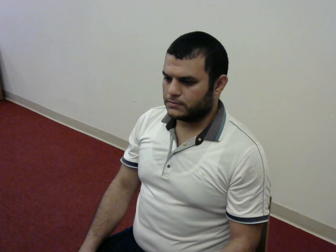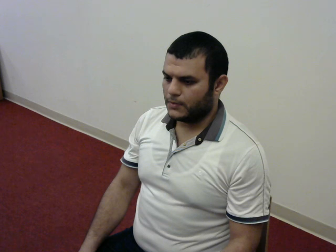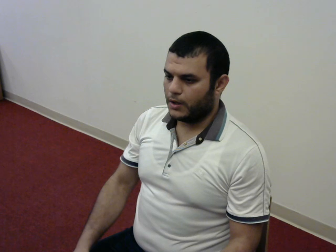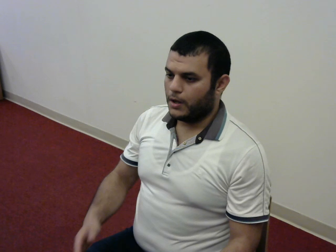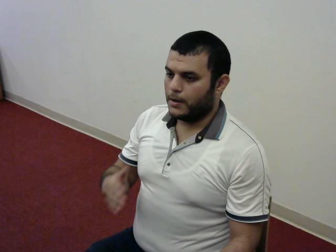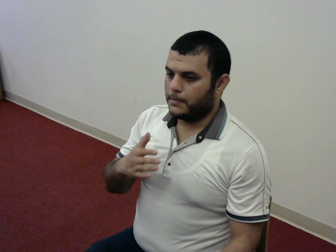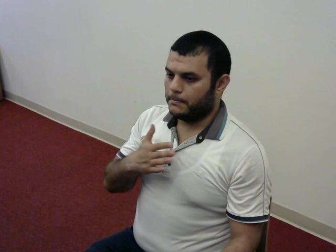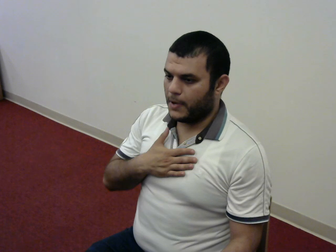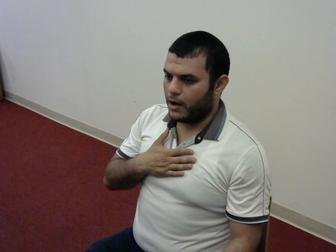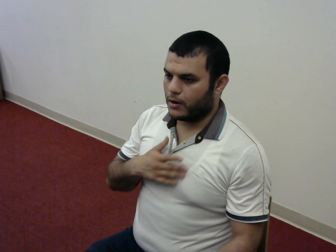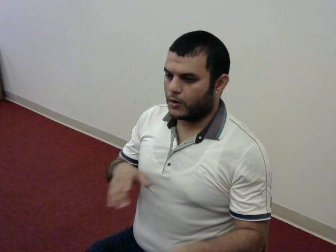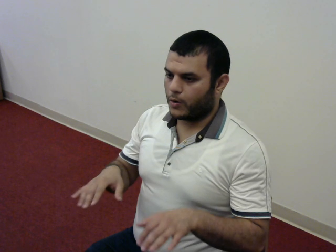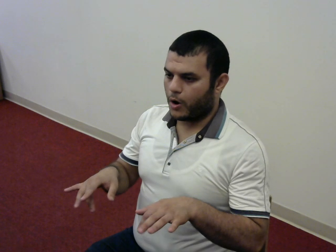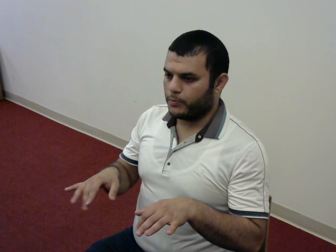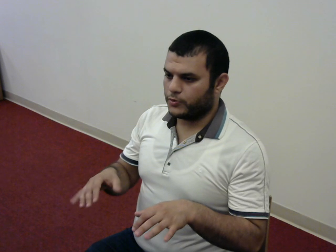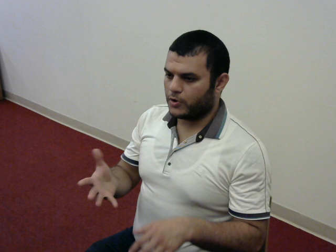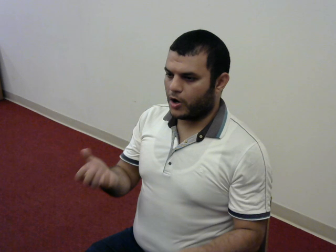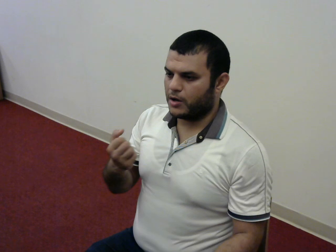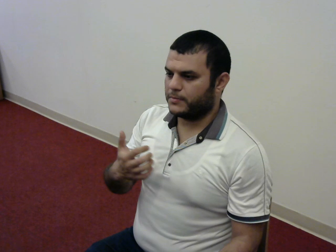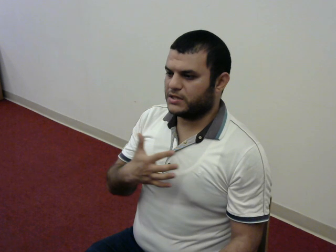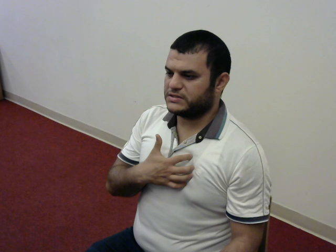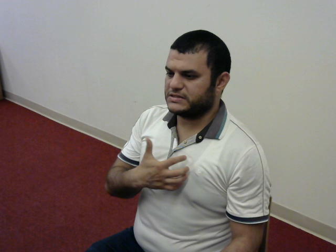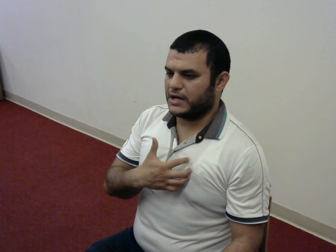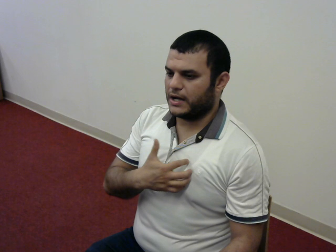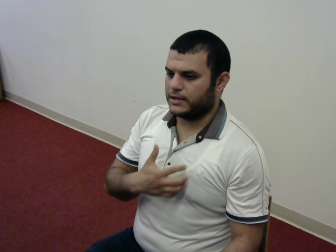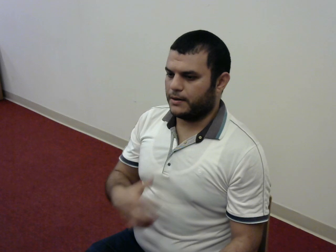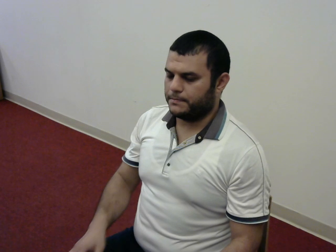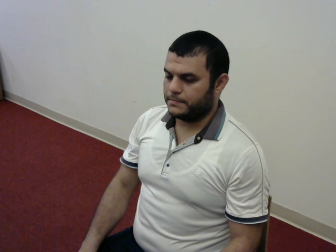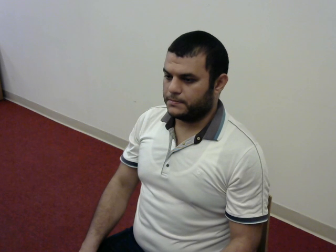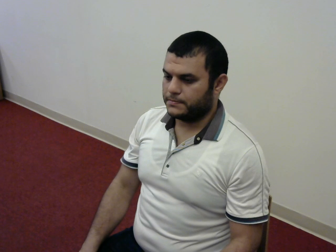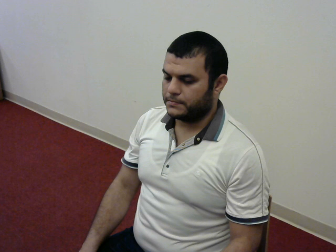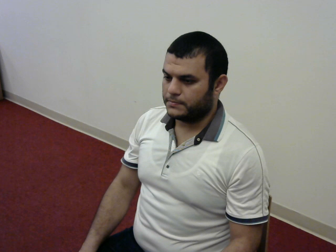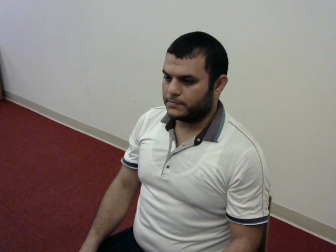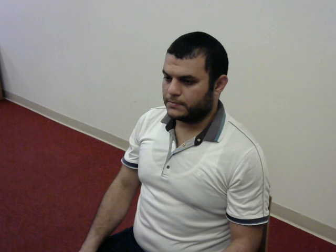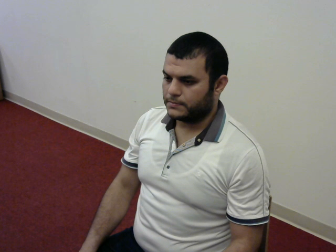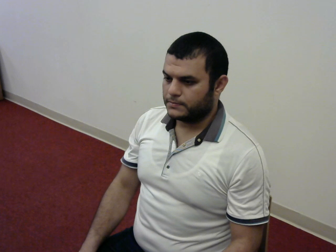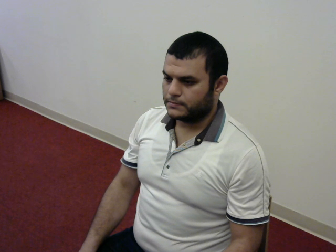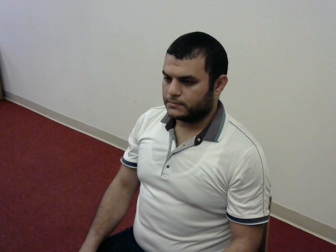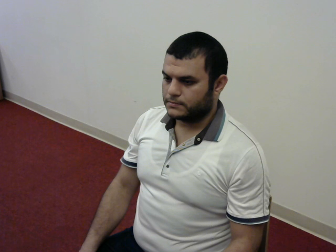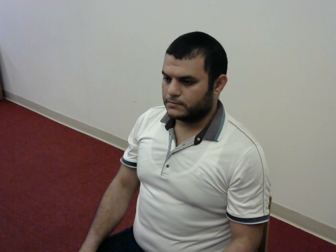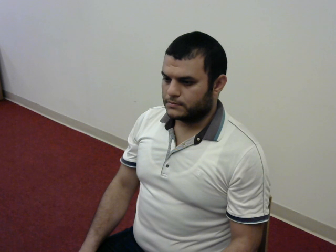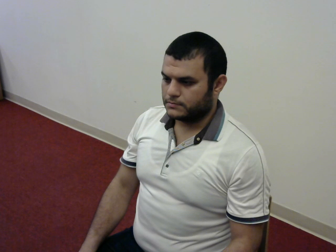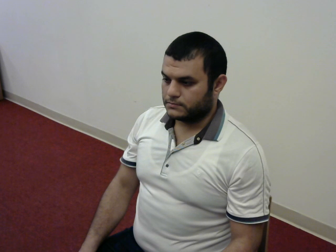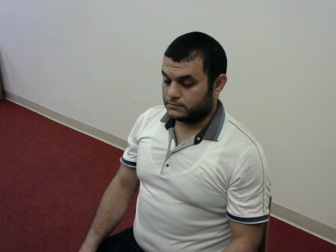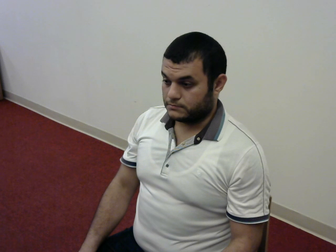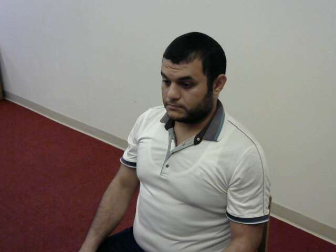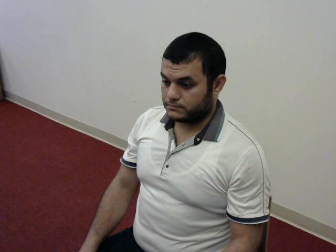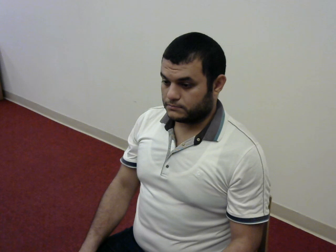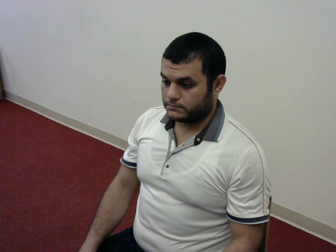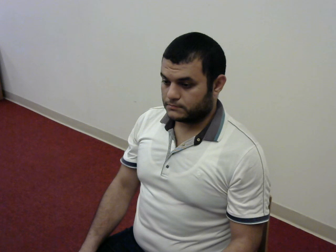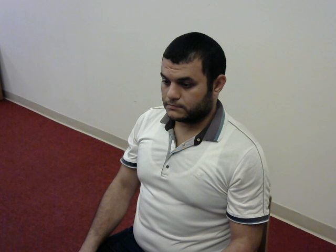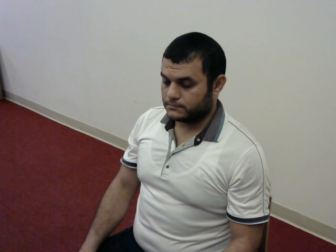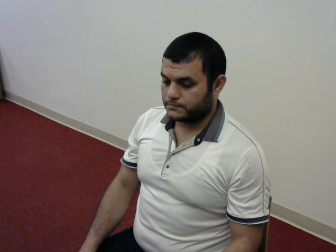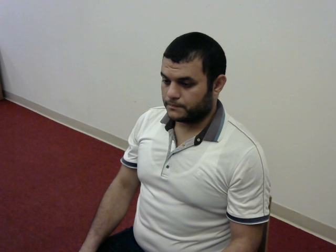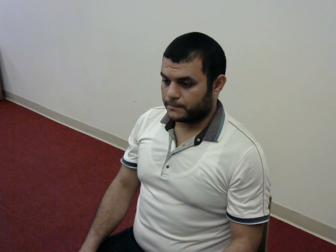Mən kompüter almaq istəyirəm